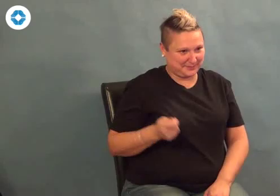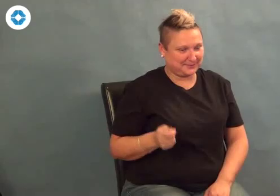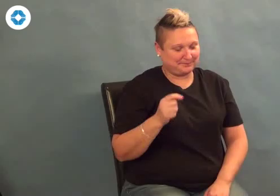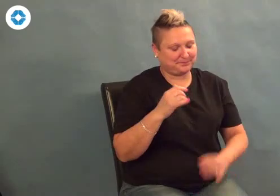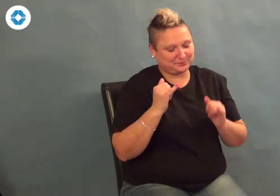Siedzi na krześle.